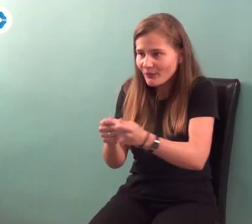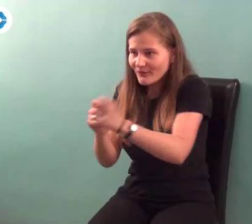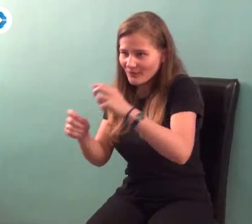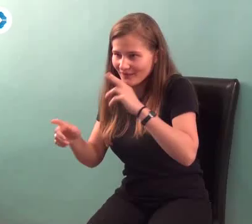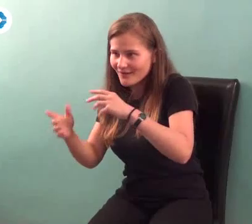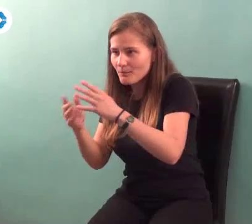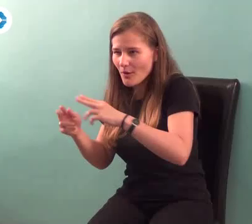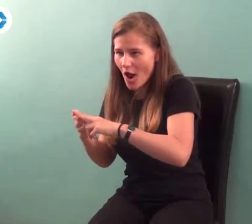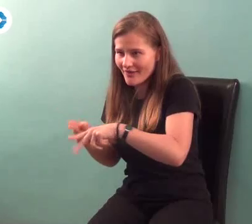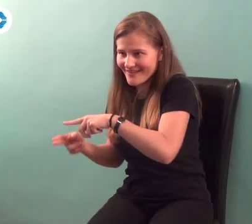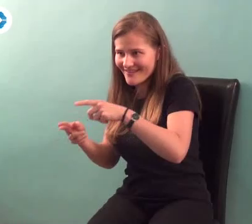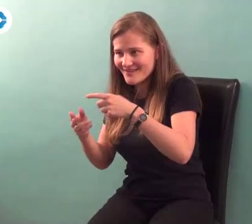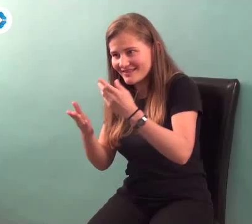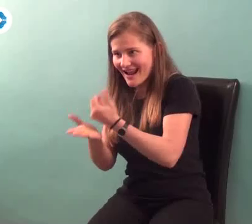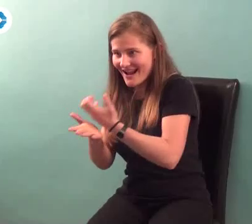Domyślam się, że Charlie był w zmowie z chłopcem, żeby zarabiać.